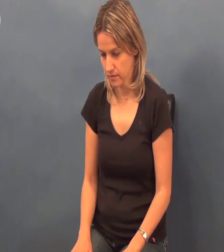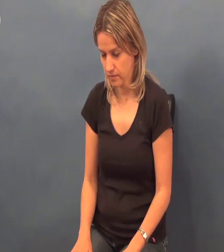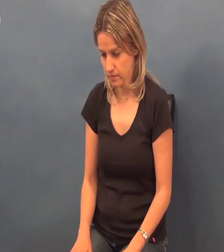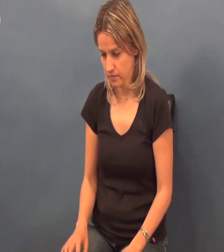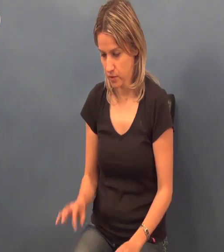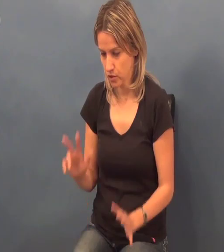Trzeci raz.